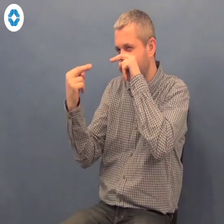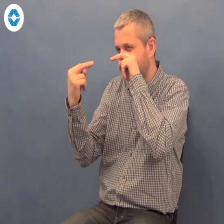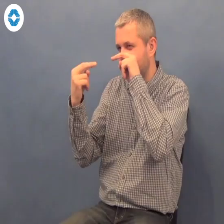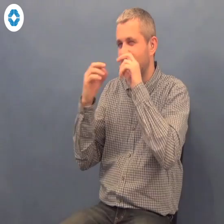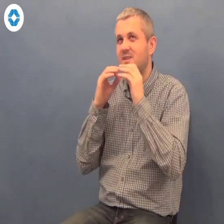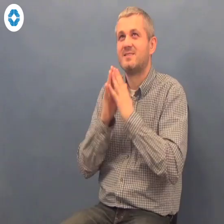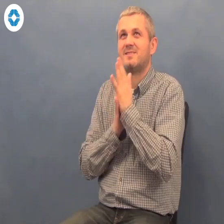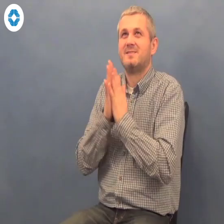Kot patrzy w górę i zaciera ręce zadowolony.